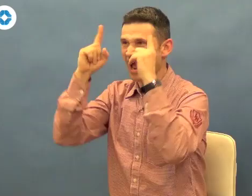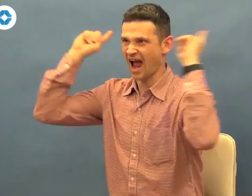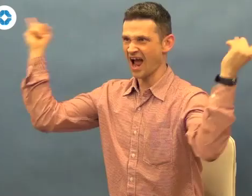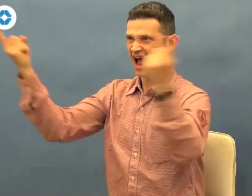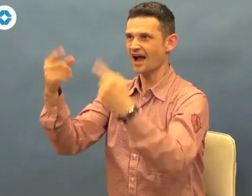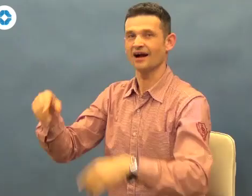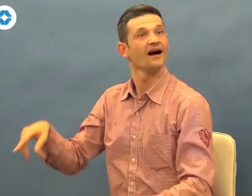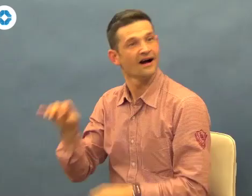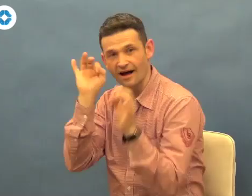Oglądał się.